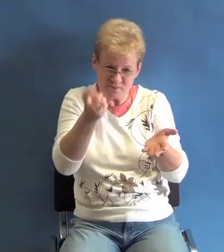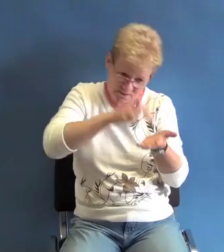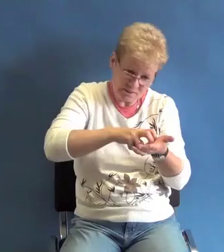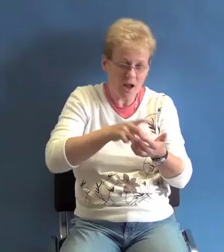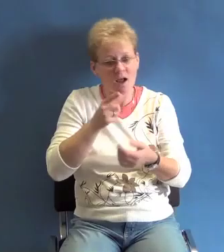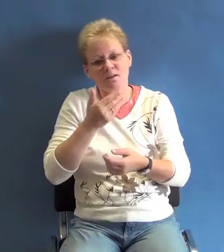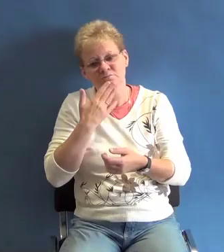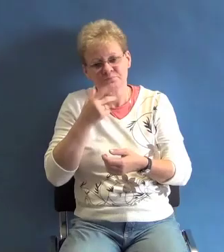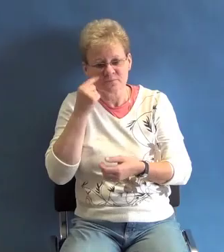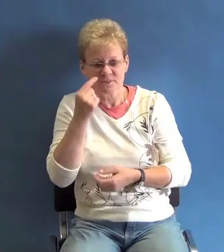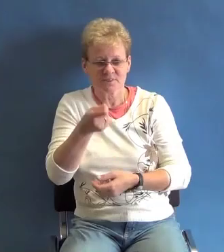Ma wstać, o dziewiątej ma wstać.